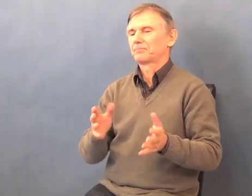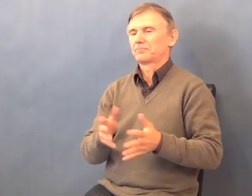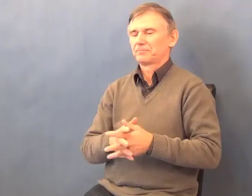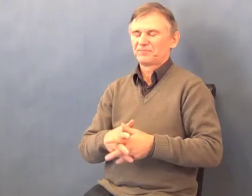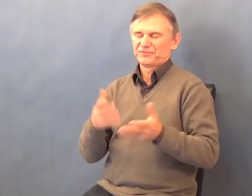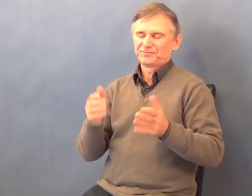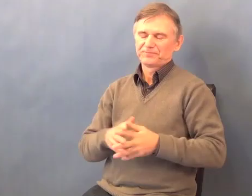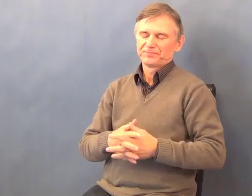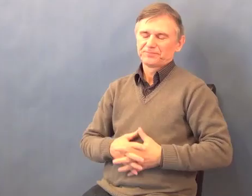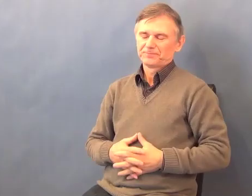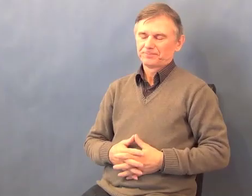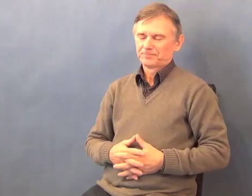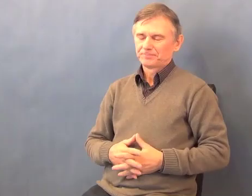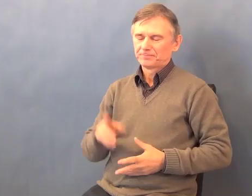Tak, no właśnie, właśnie.